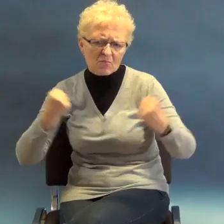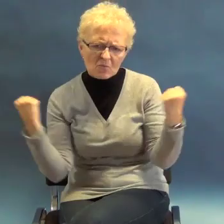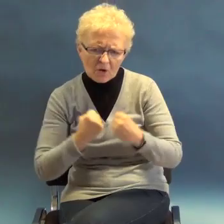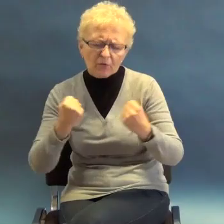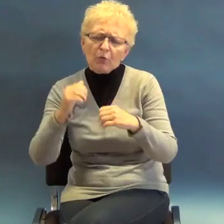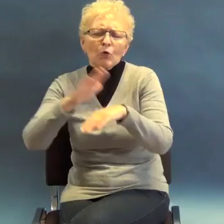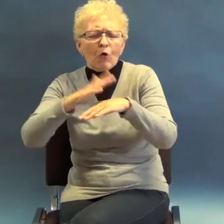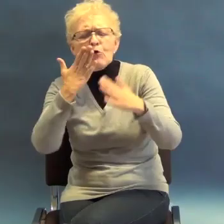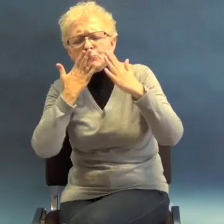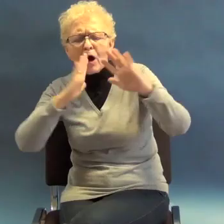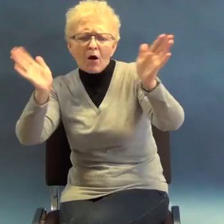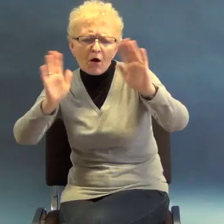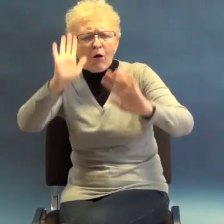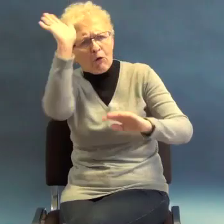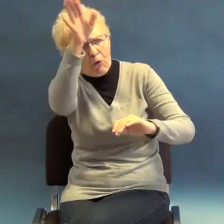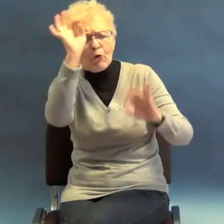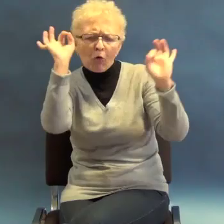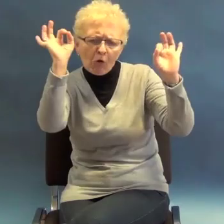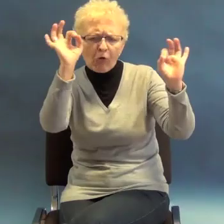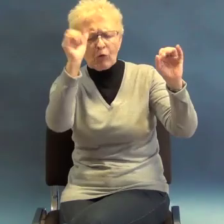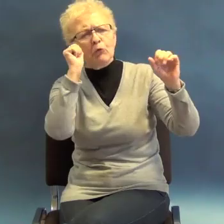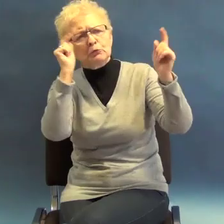Koledzy zgodzili się, przesłali jej buziaki i powiedzieli, że jutro się spotkają.